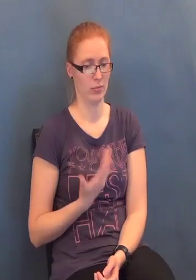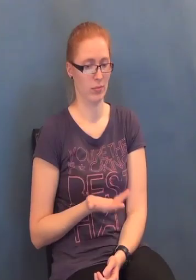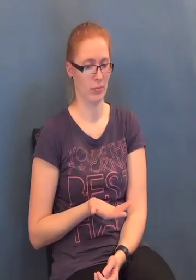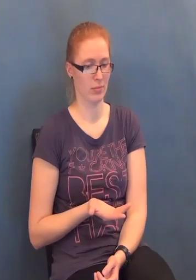Jestem wolna.